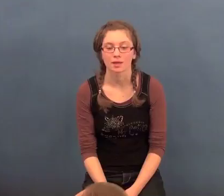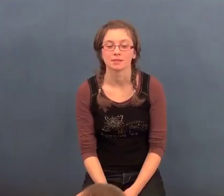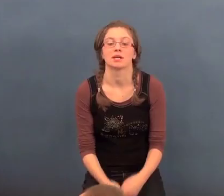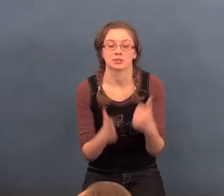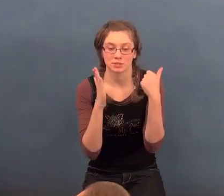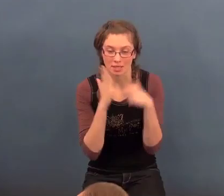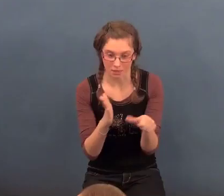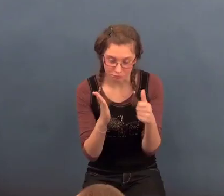Wycieczka.